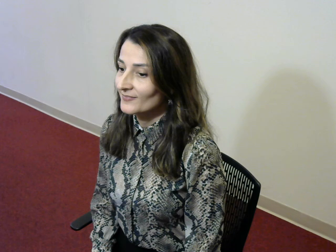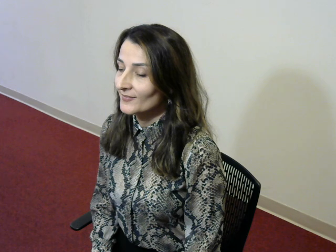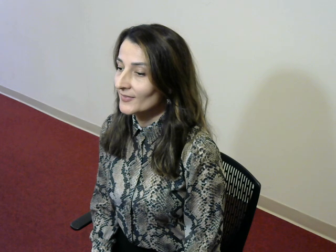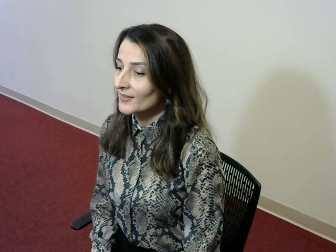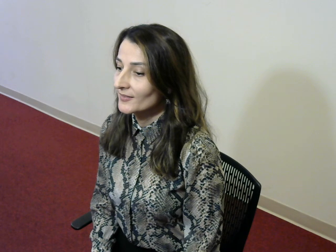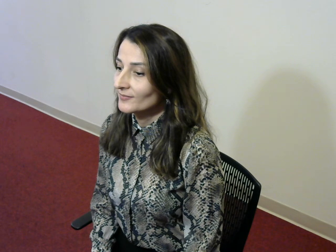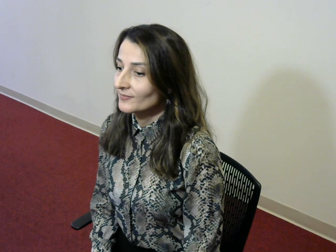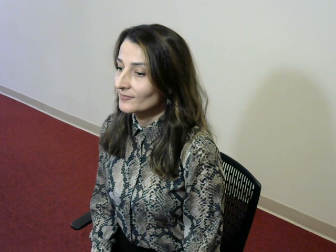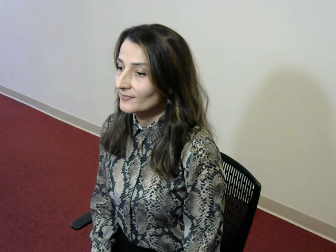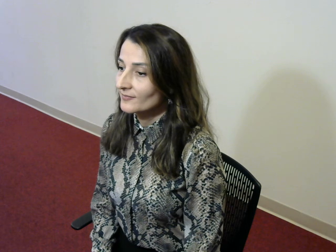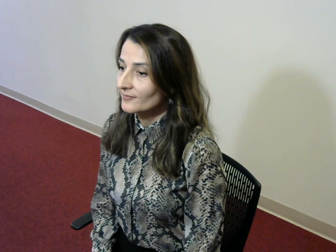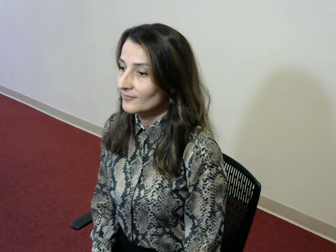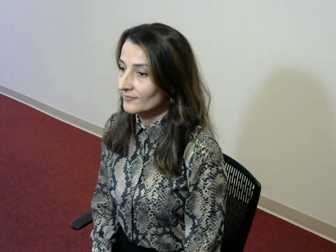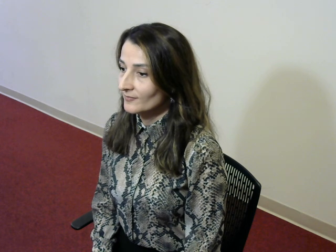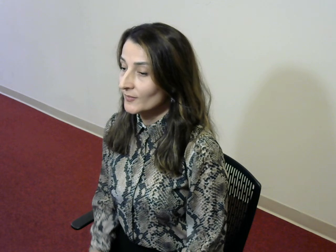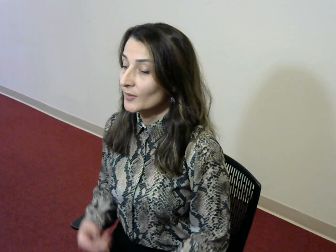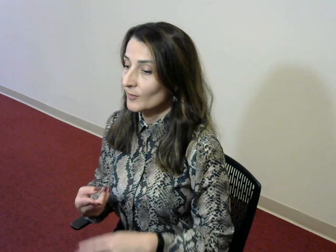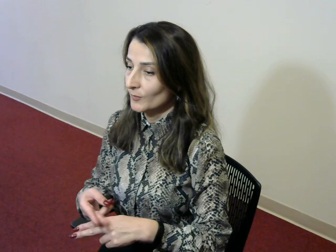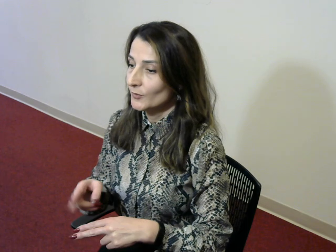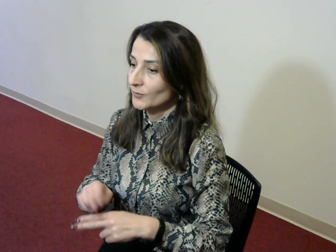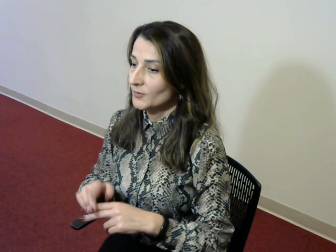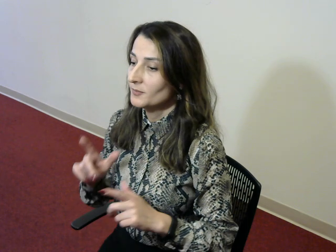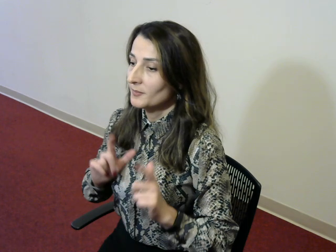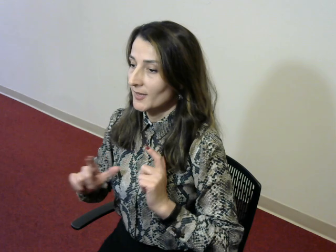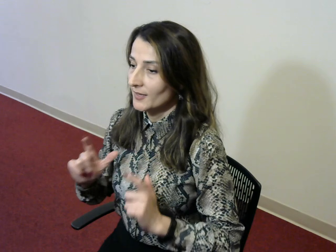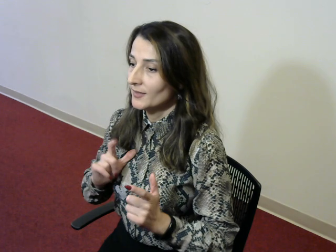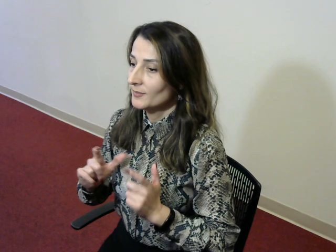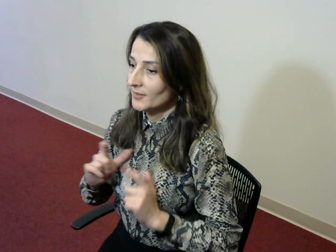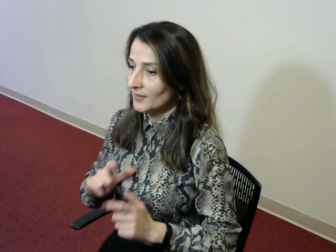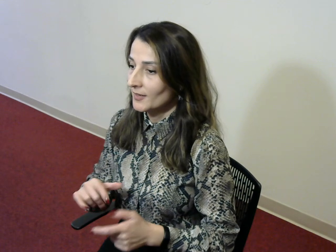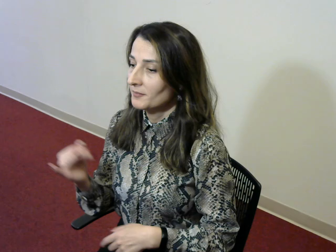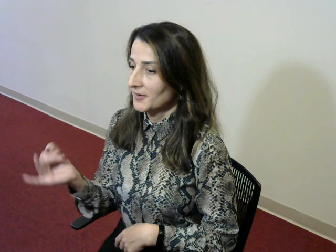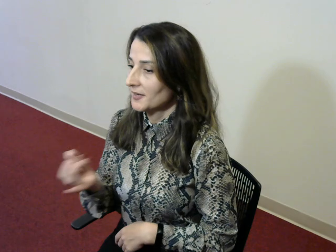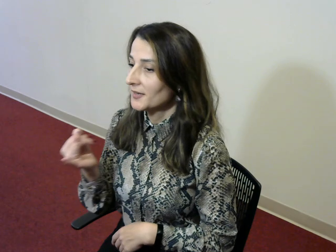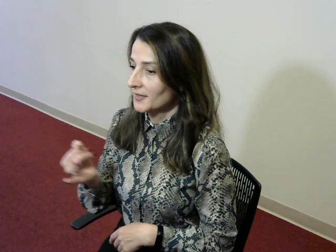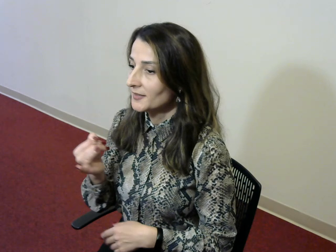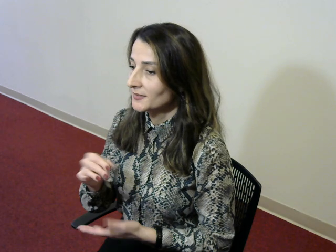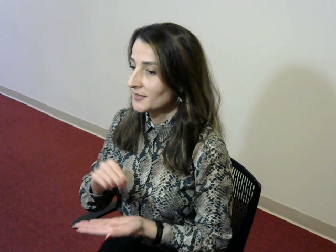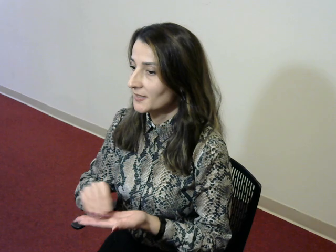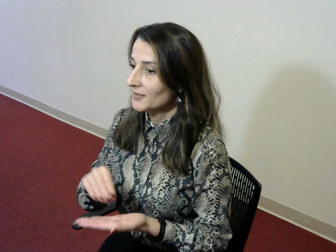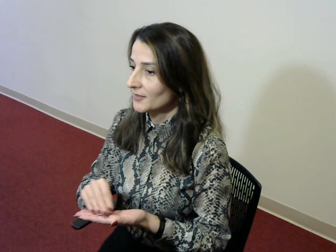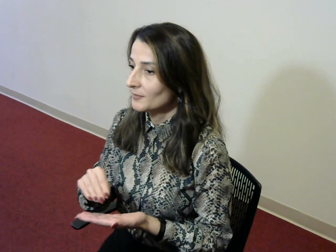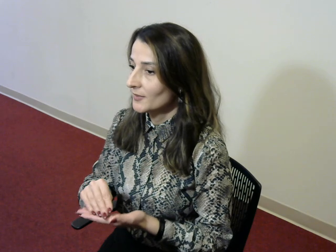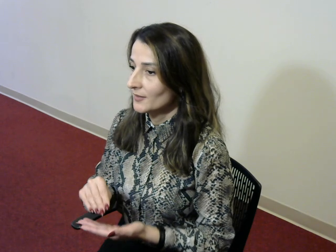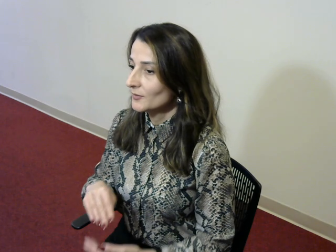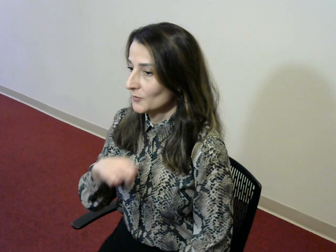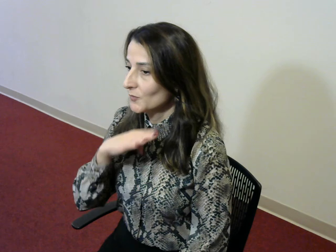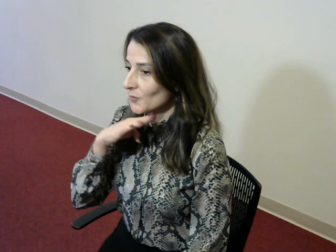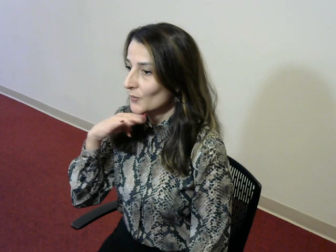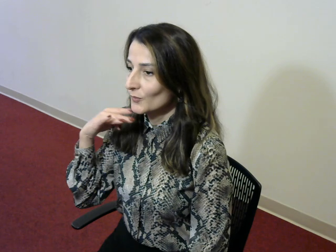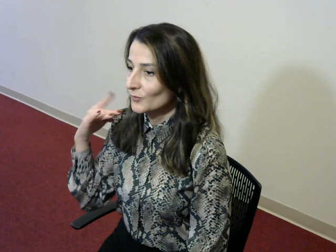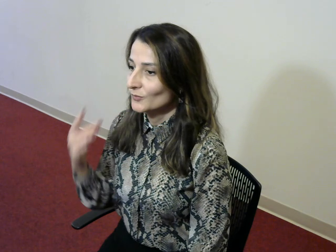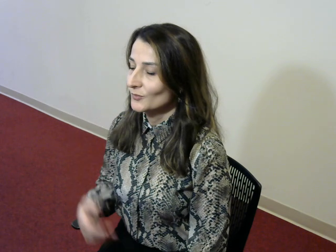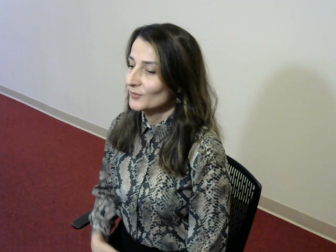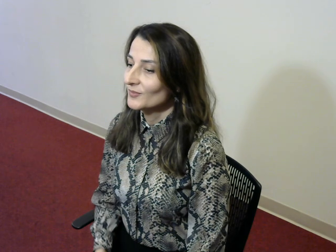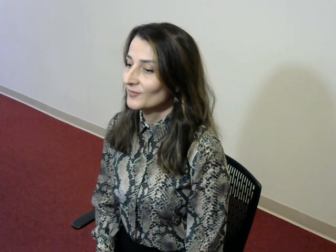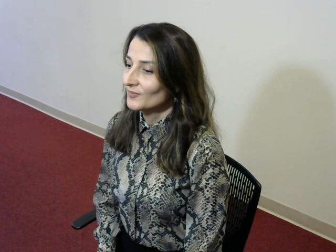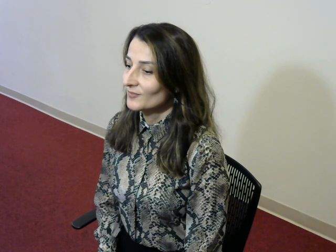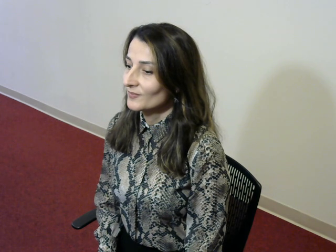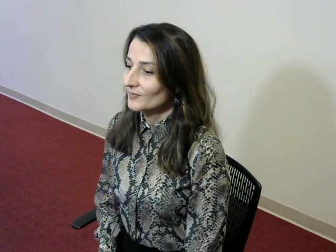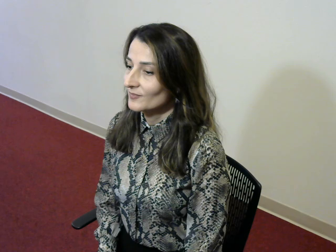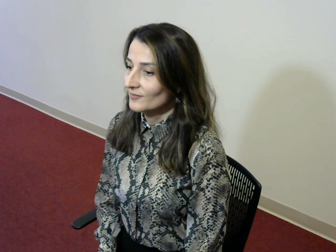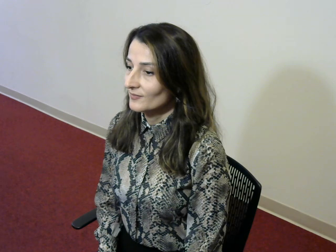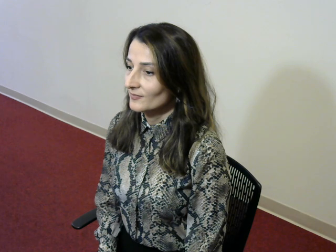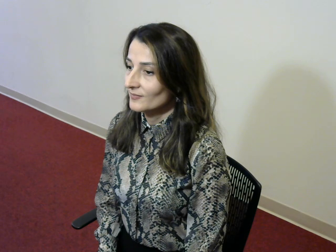Bu müəllimin maraqlı yazıları çoxdur